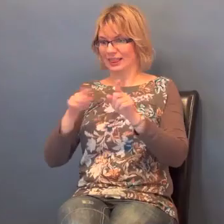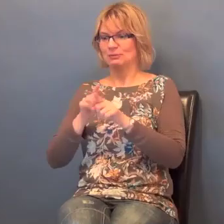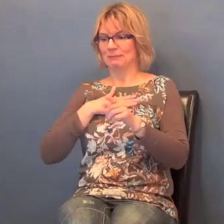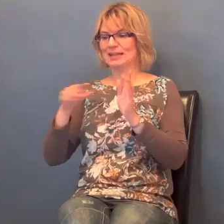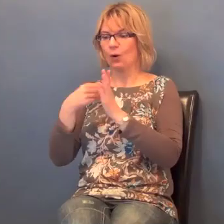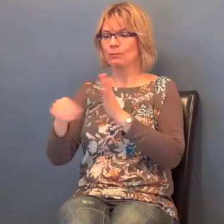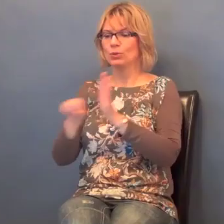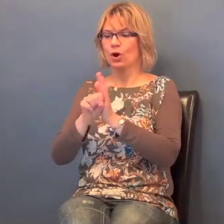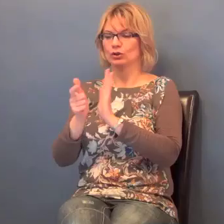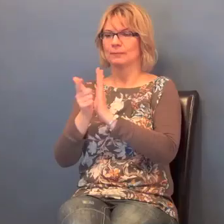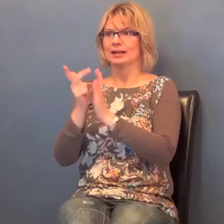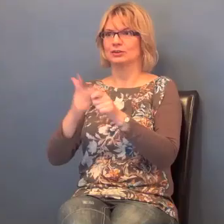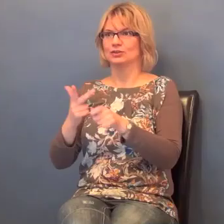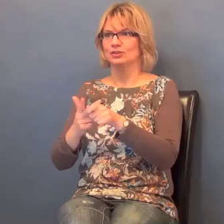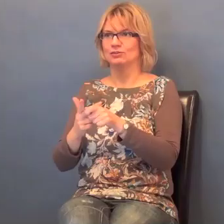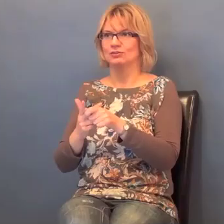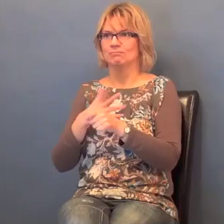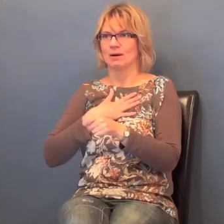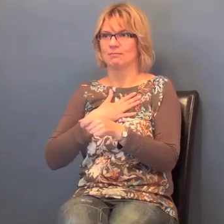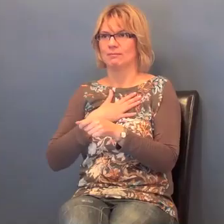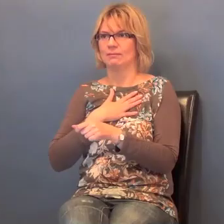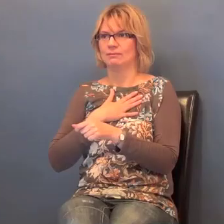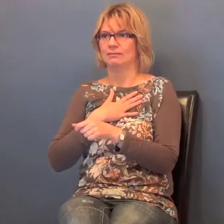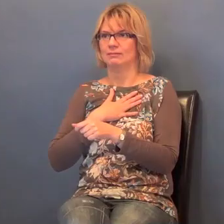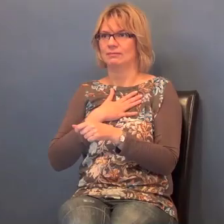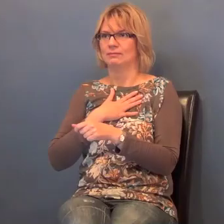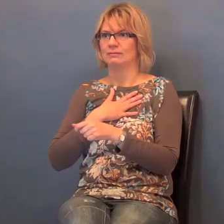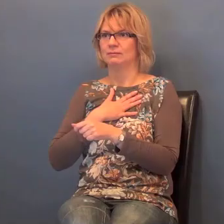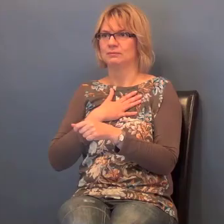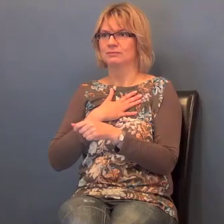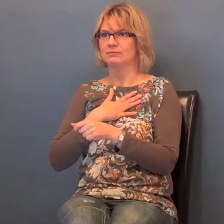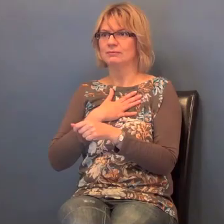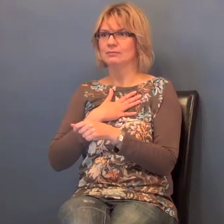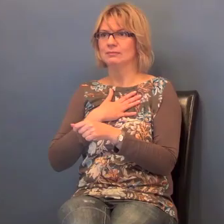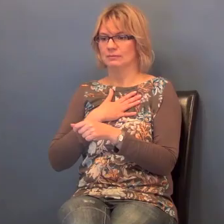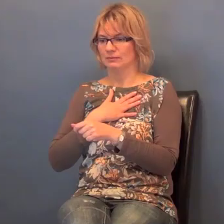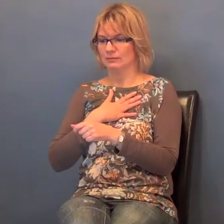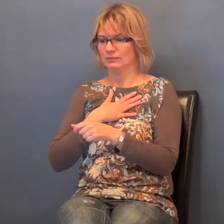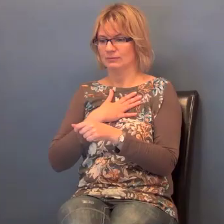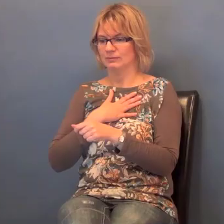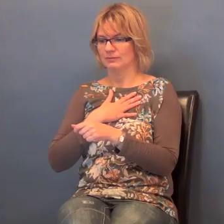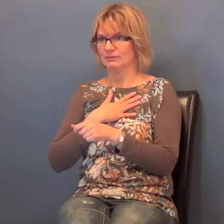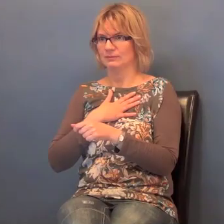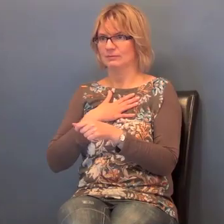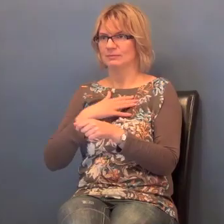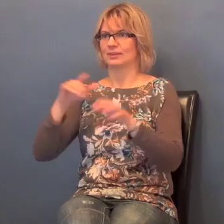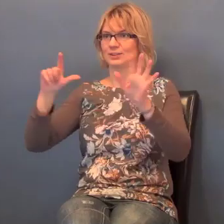Ja też jestem na zakupach do osiemnastej trzydzieści.